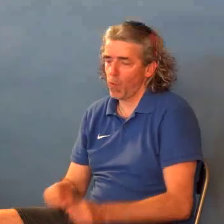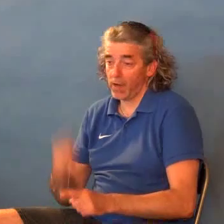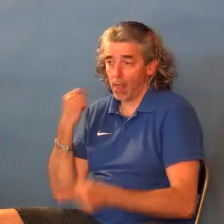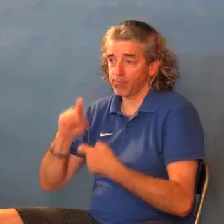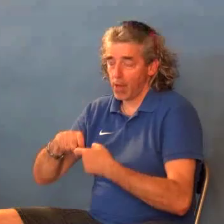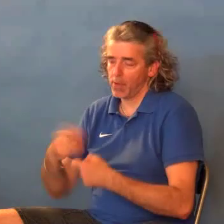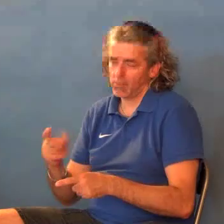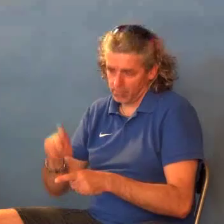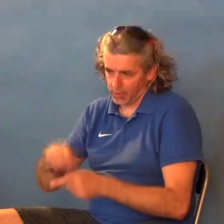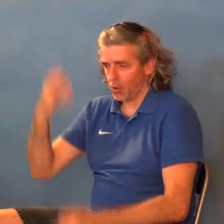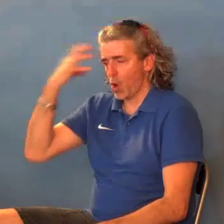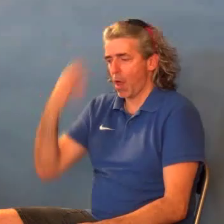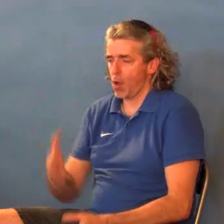Osoba w przyczepie też ma kask założony.